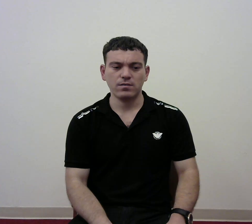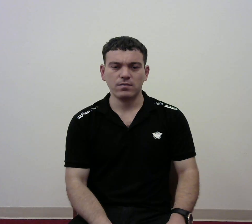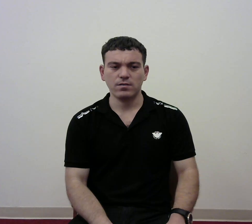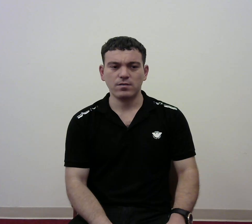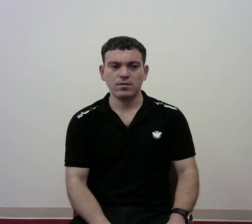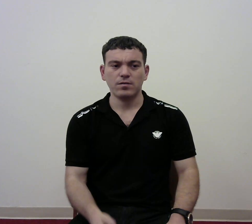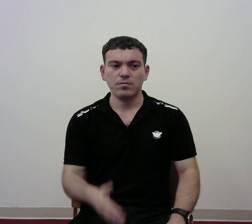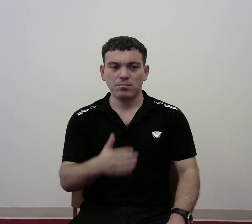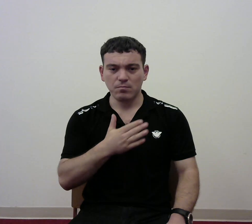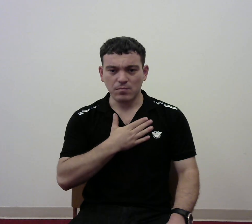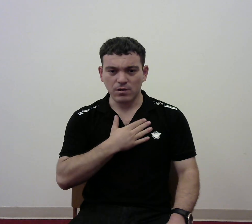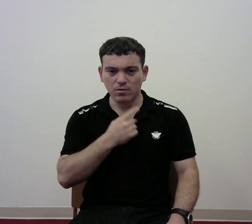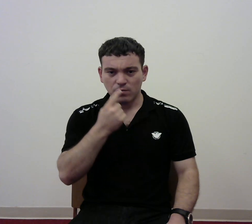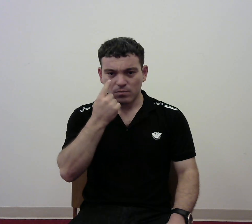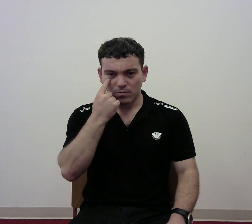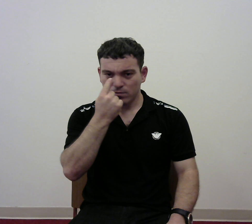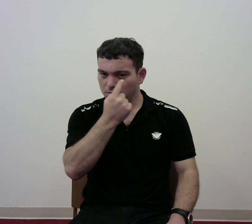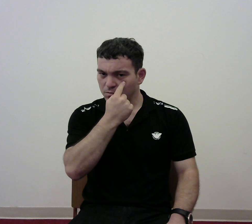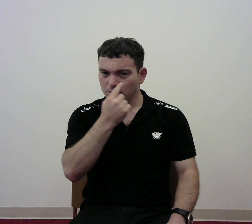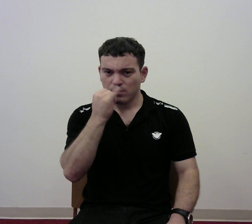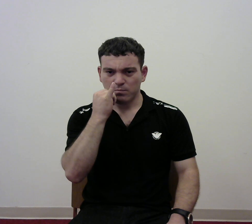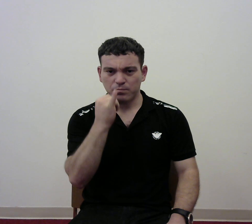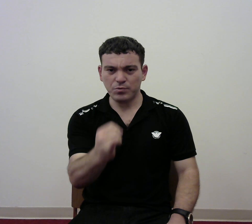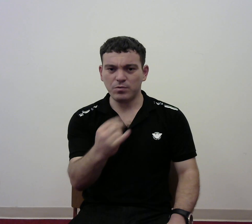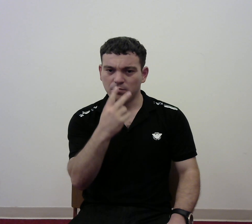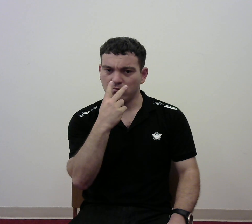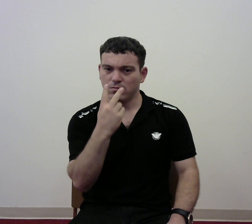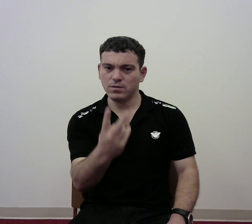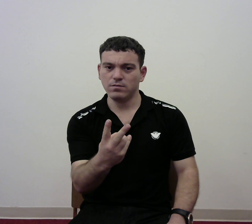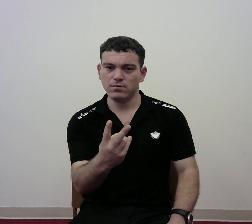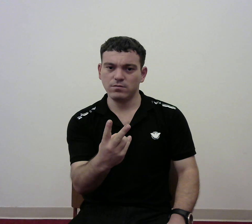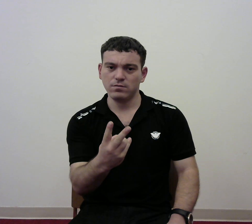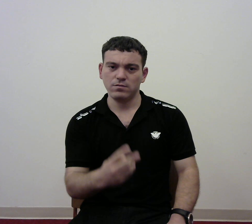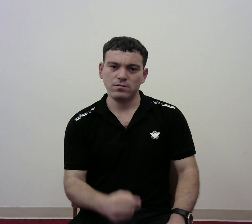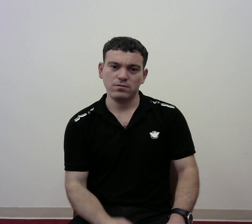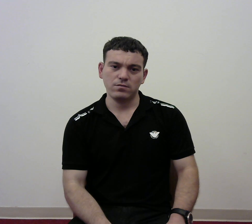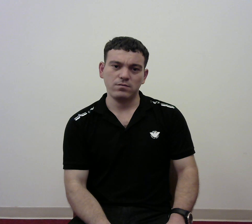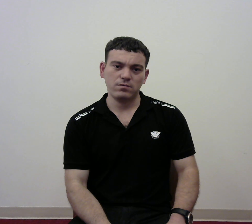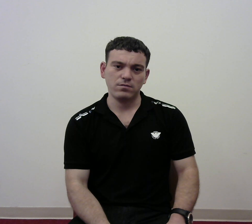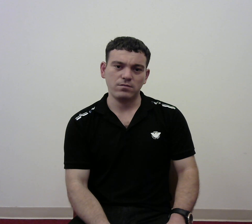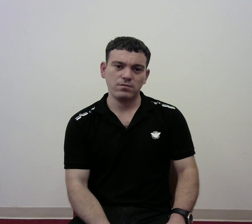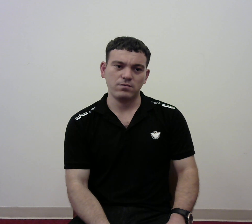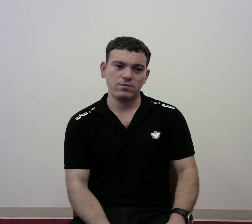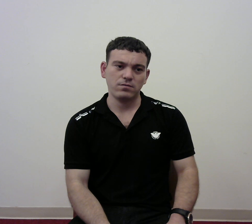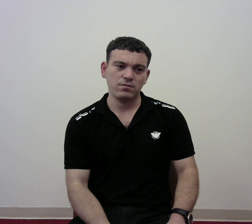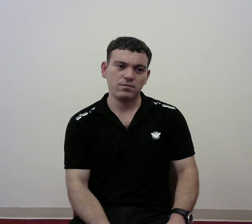Mənim gözüm pis görür